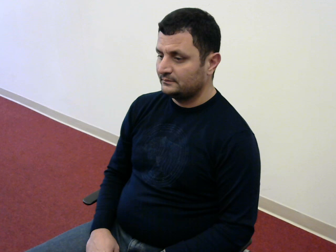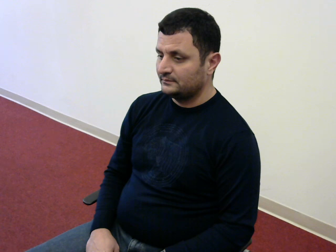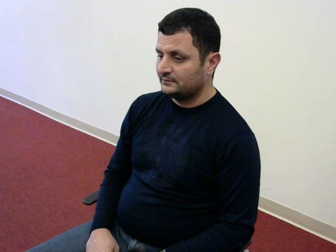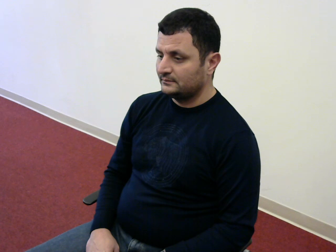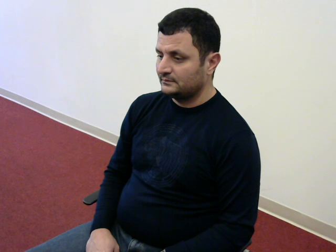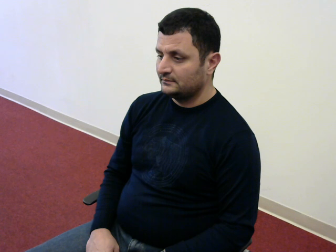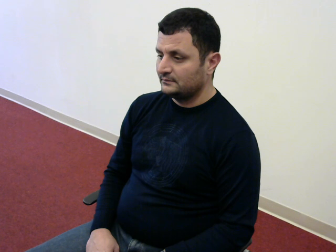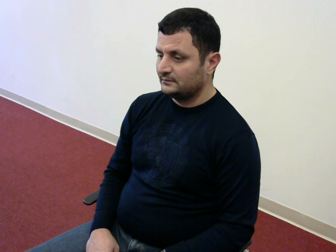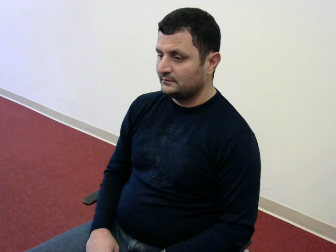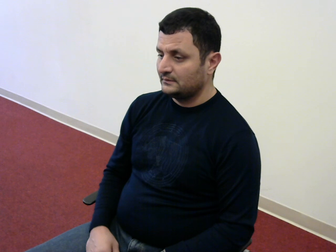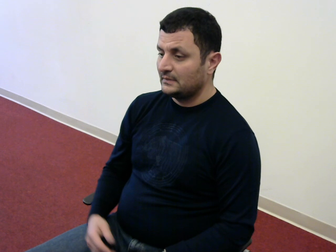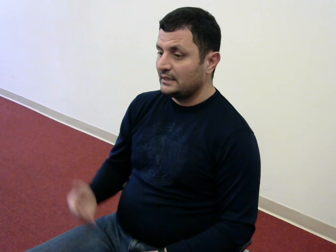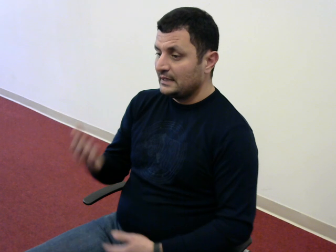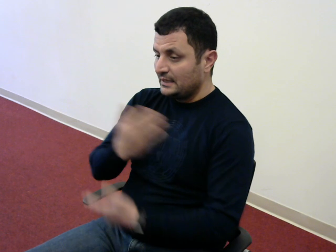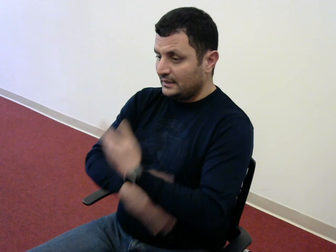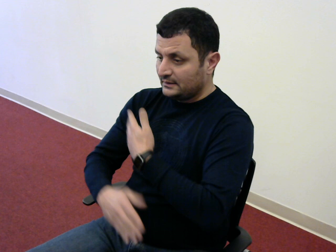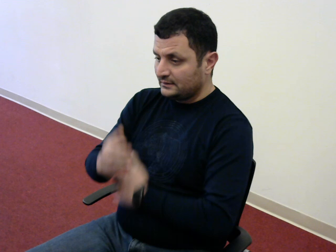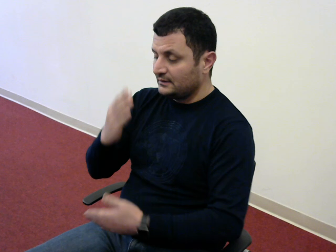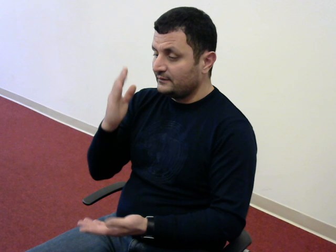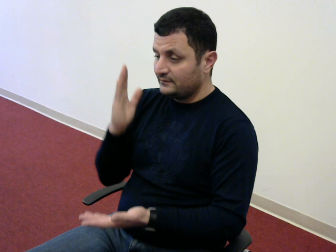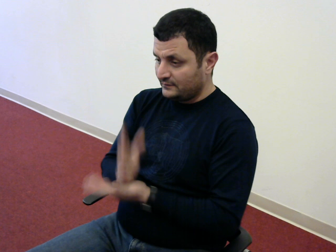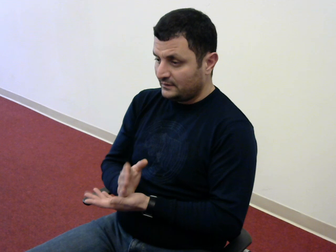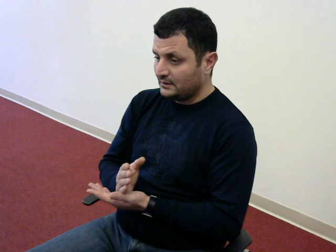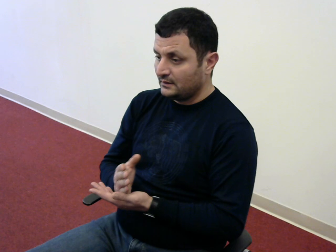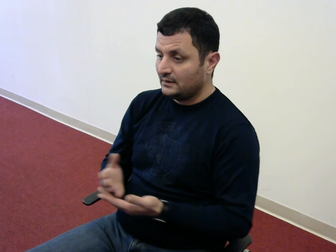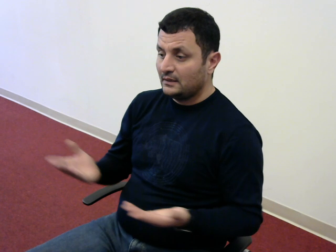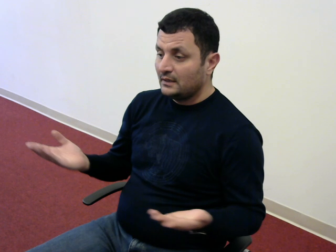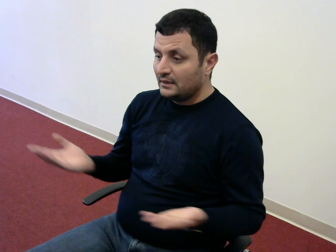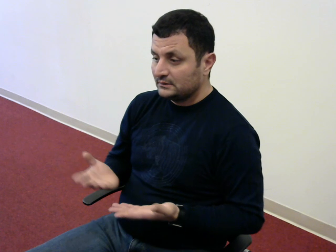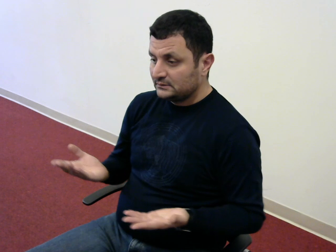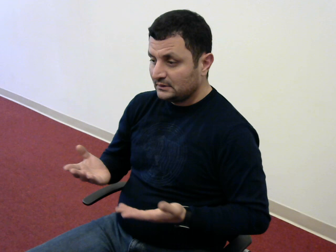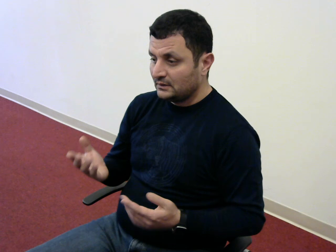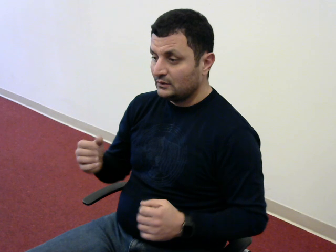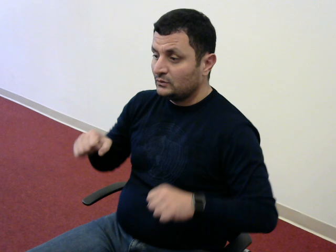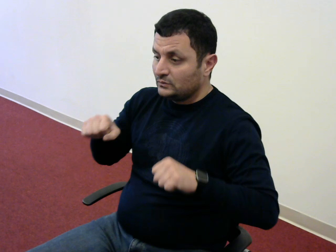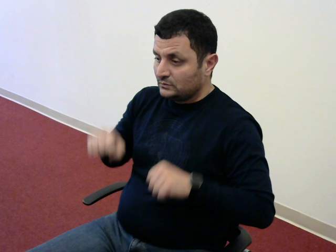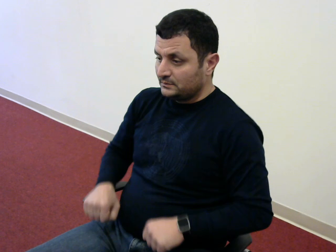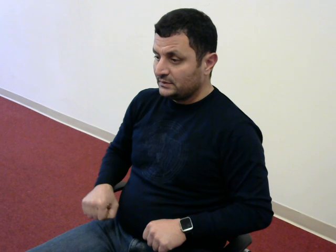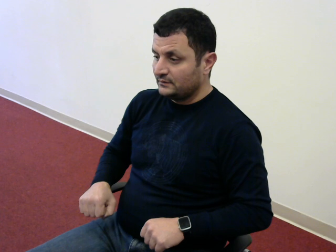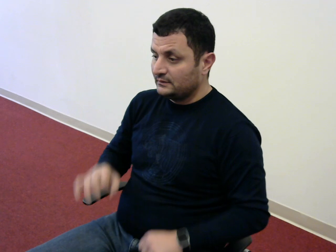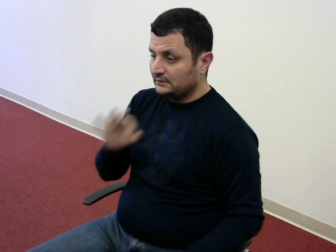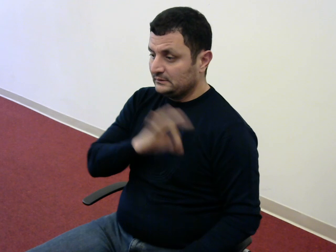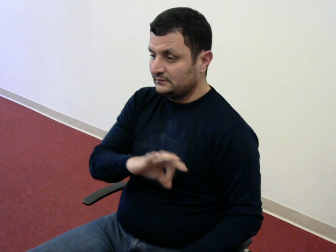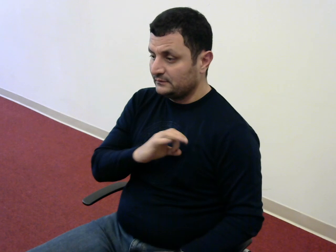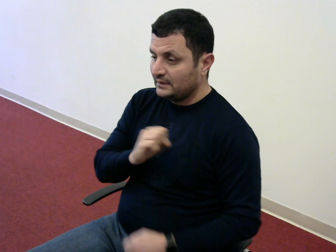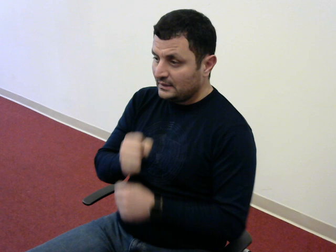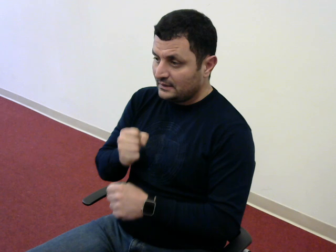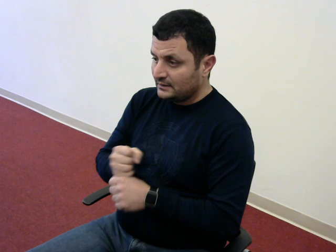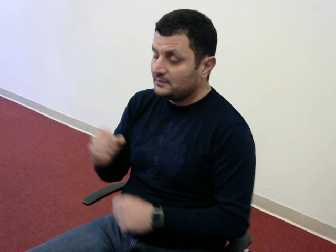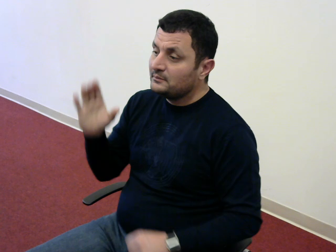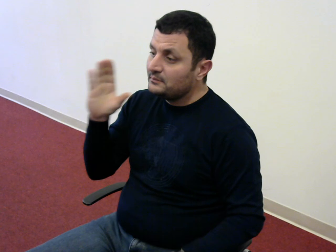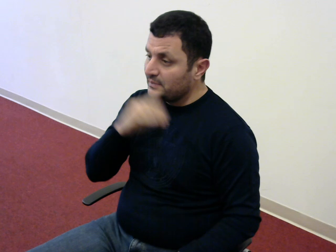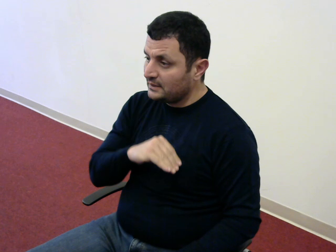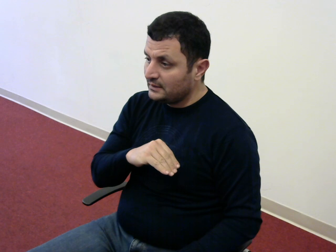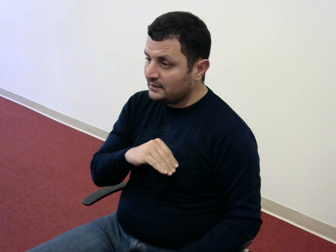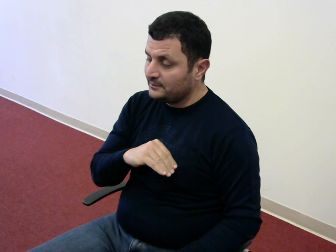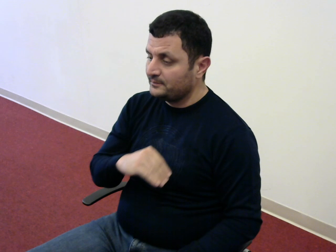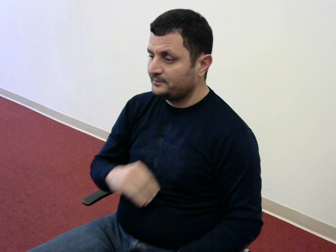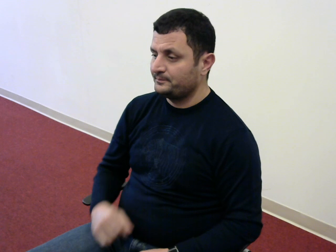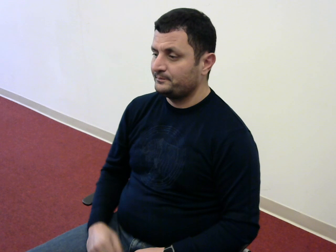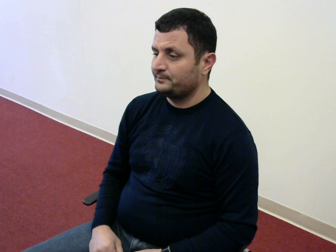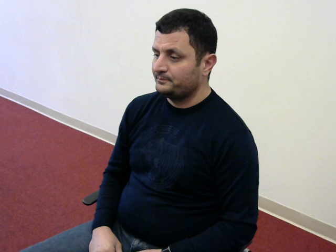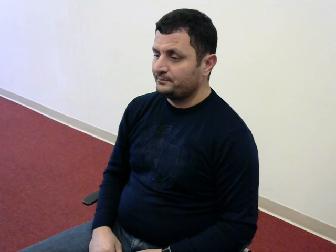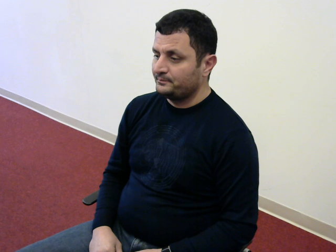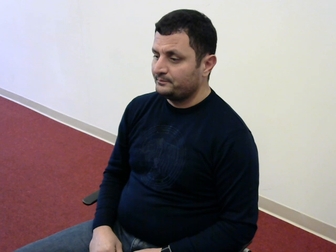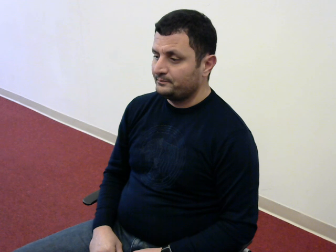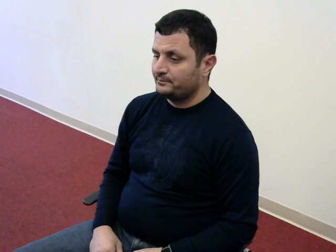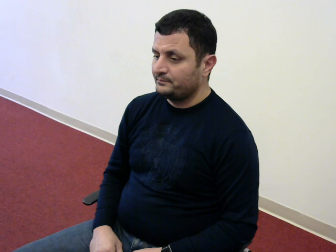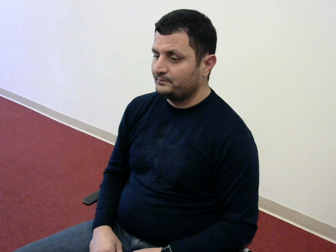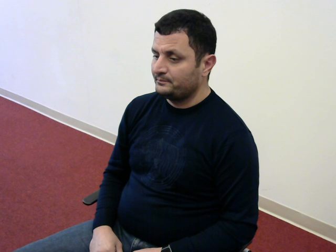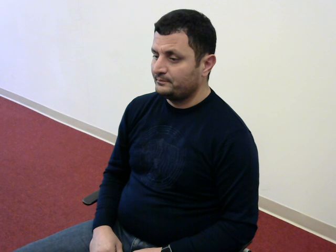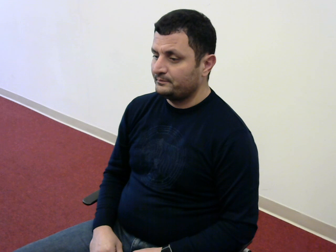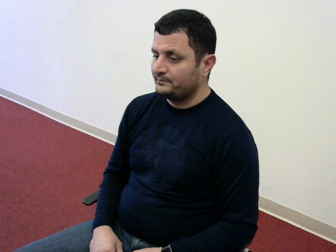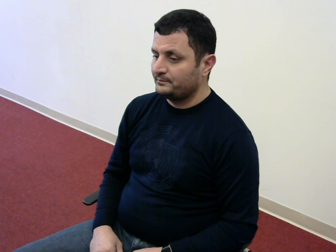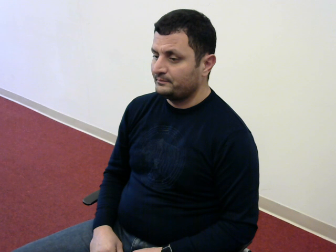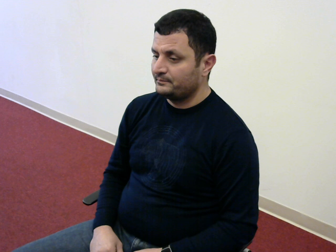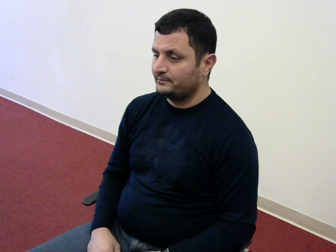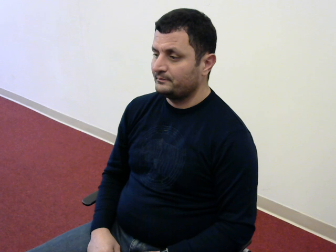Əlilliyim var, hansı hüquqlardan istifadə edə bilərəm?